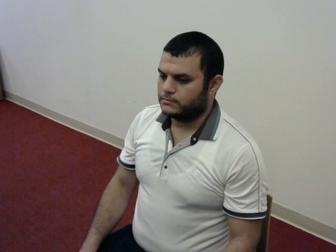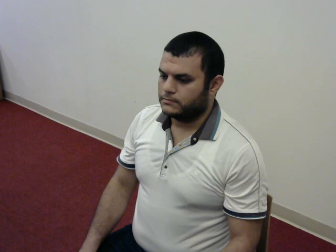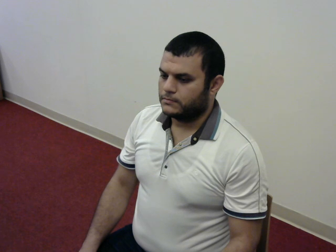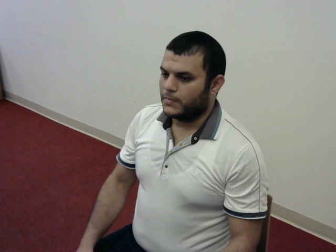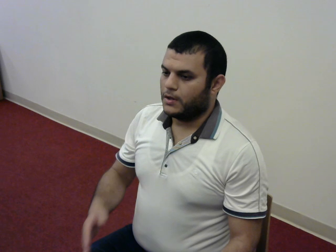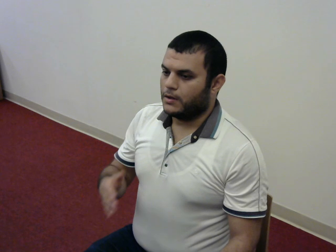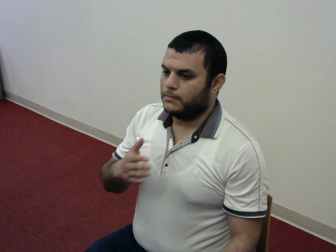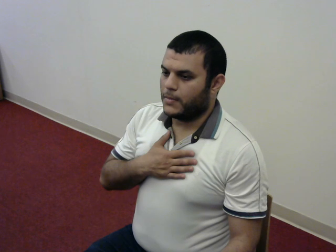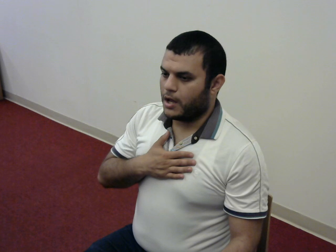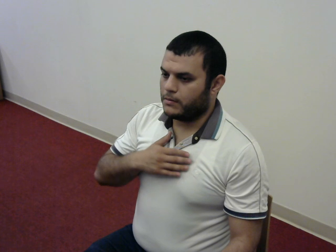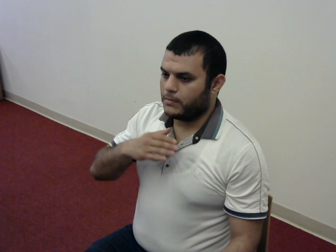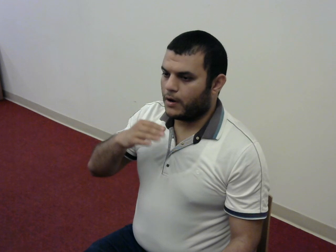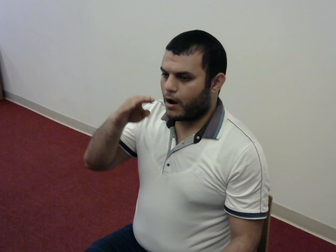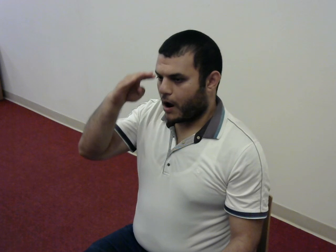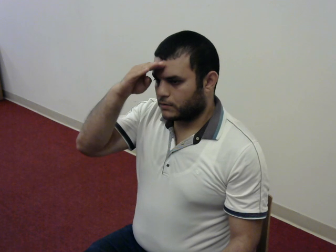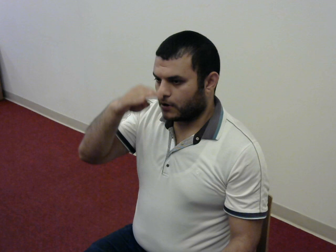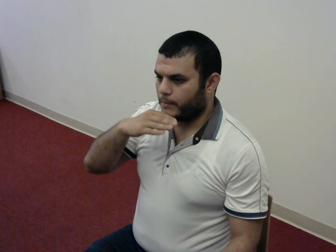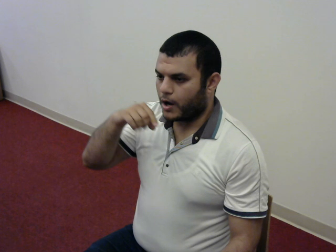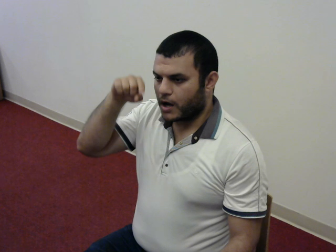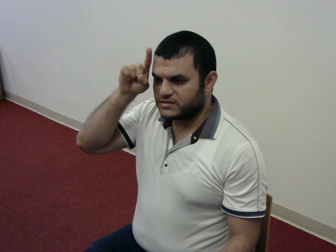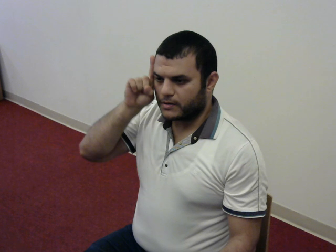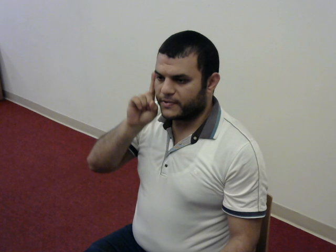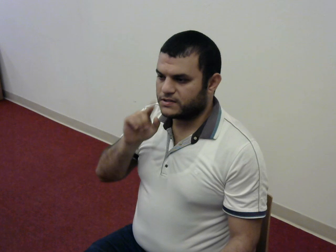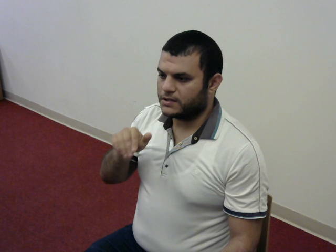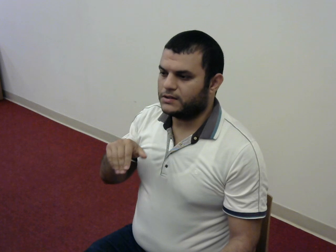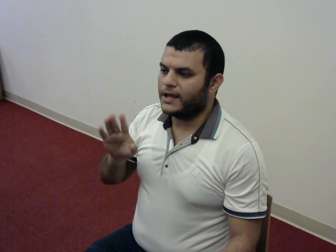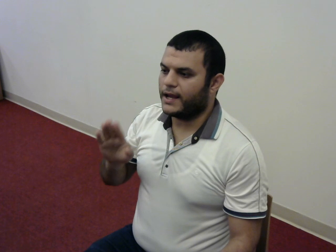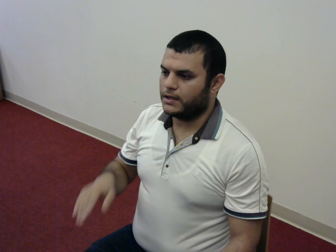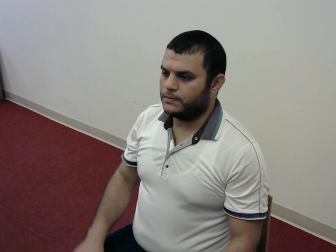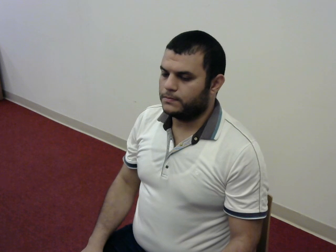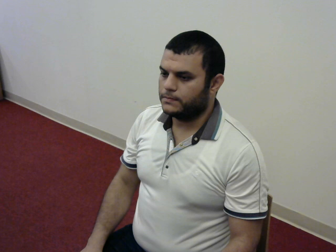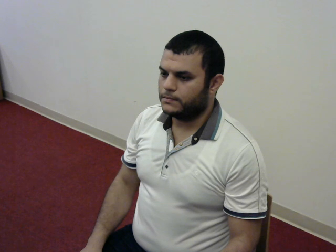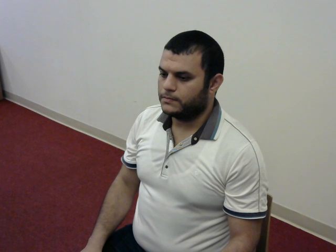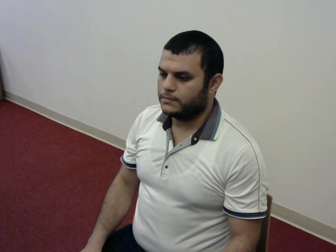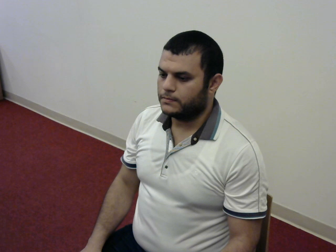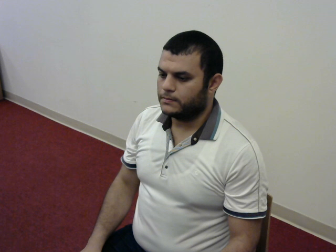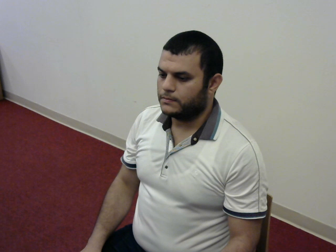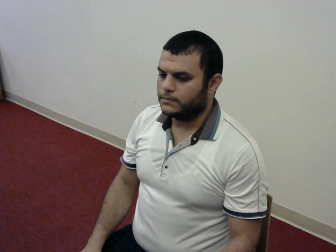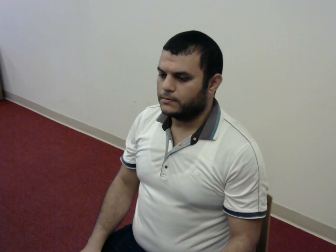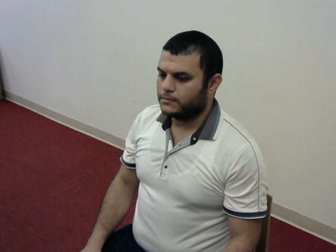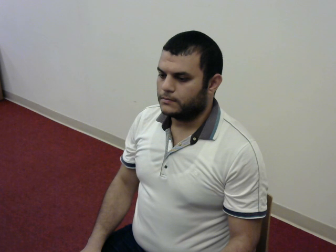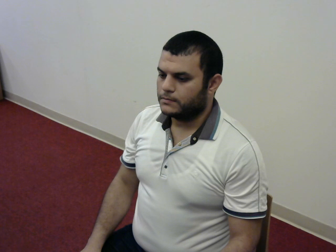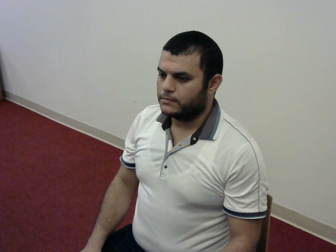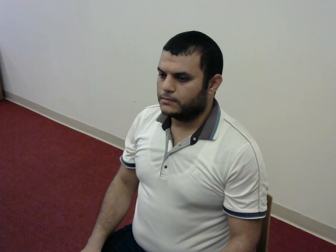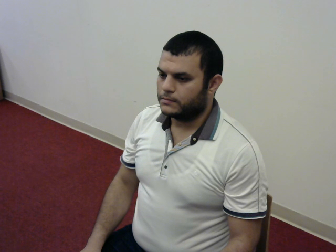Mənim atam azərbaycanlı deyil